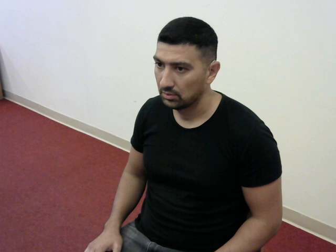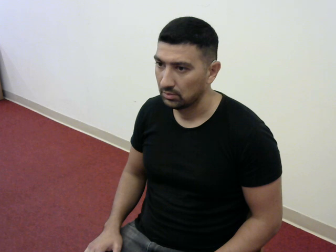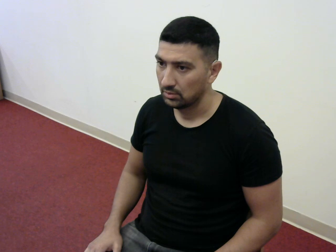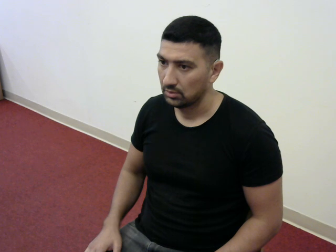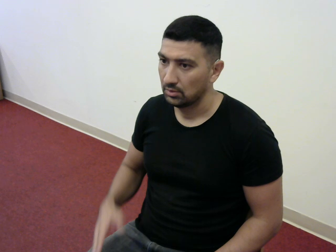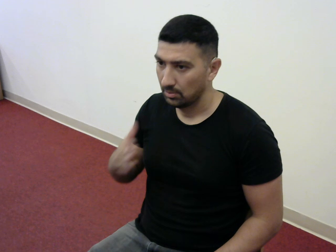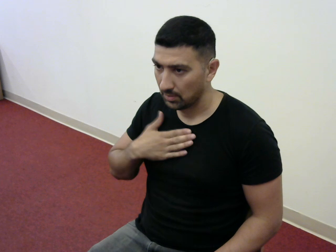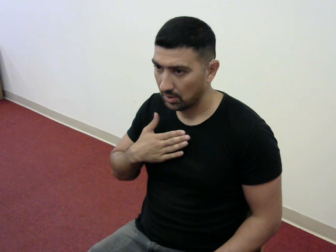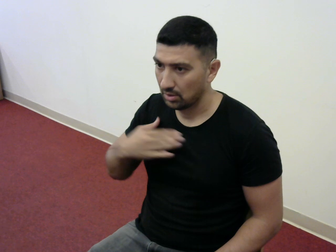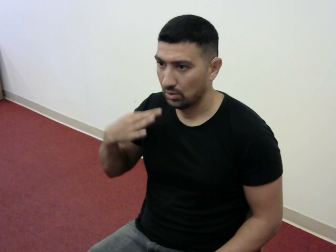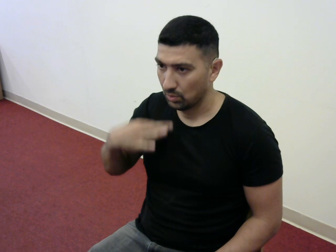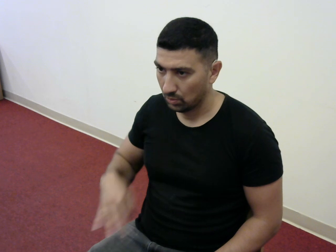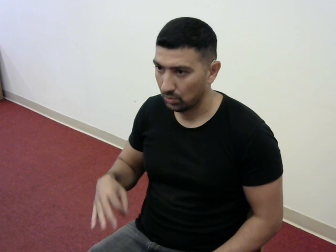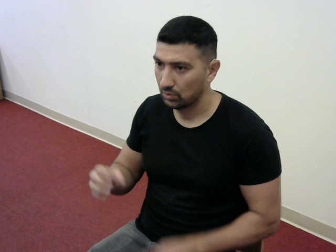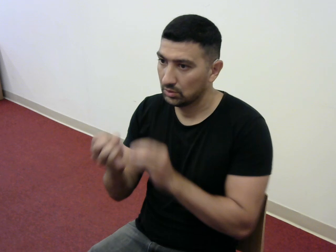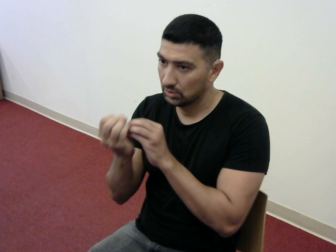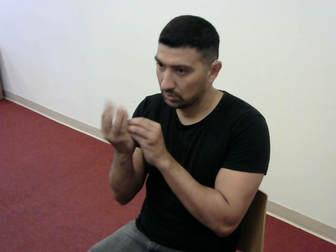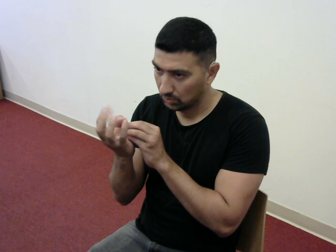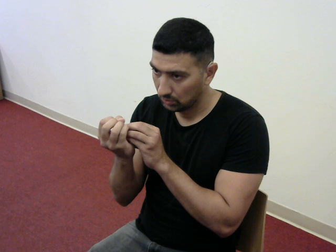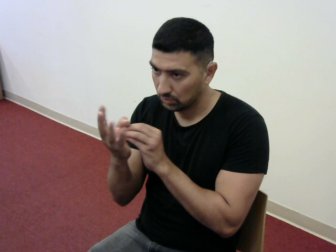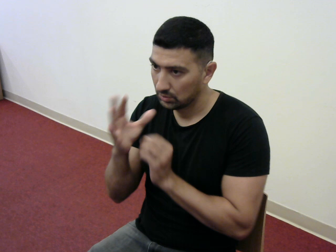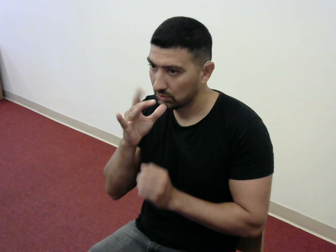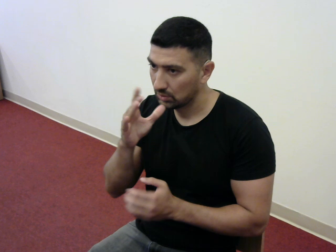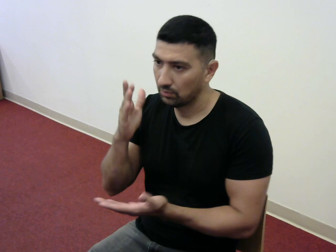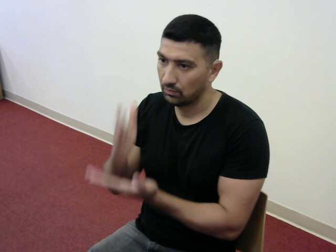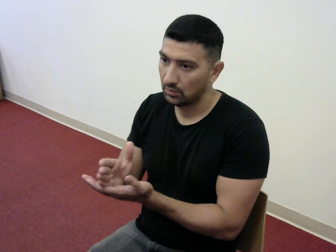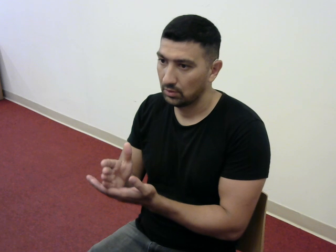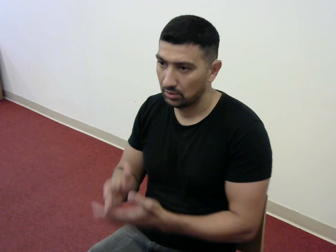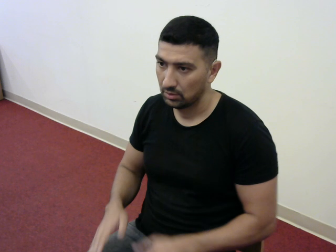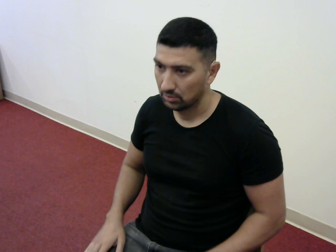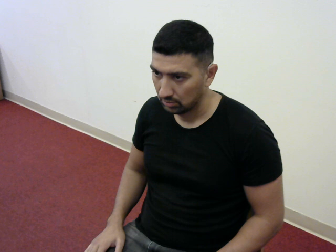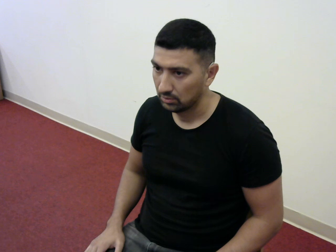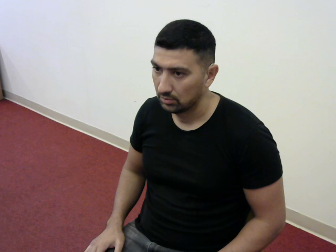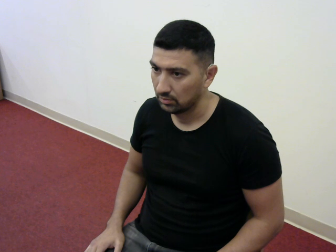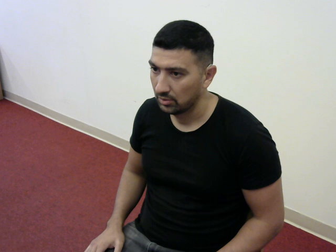Mənim oğlumun 14 yaşı var